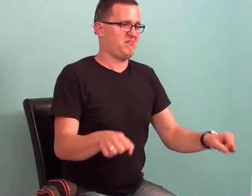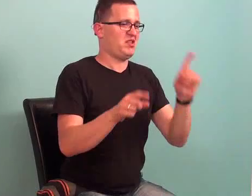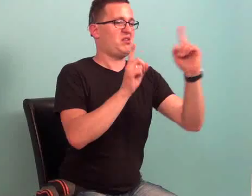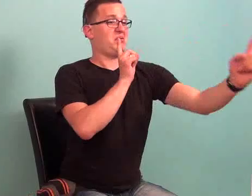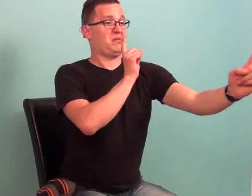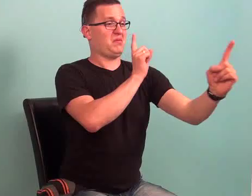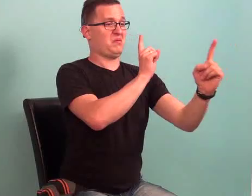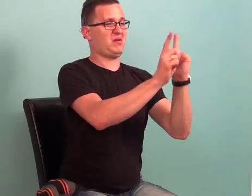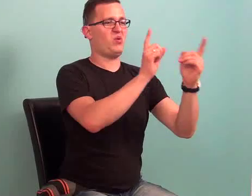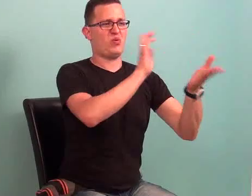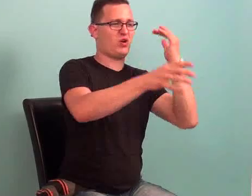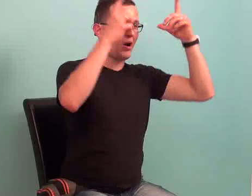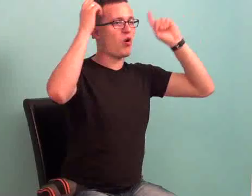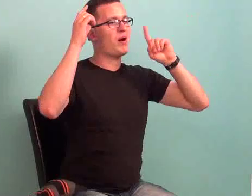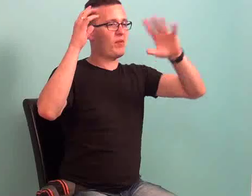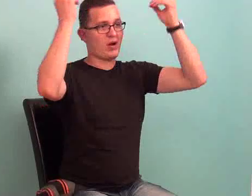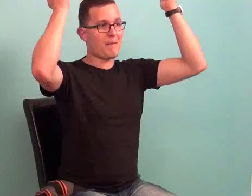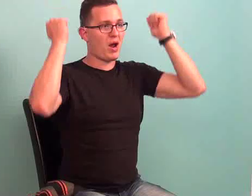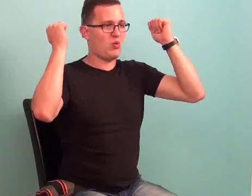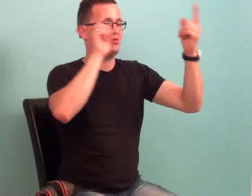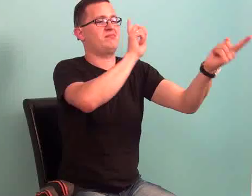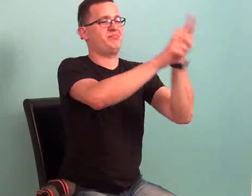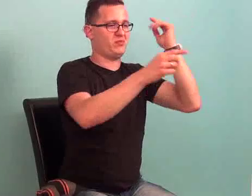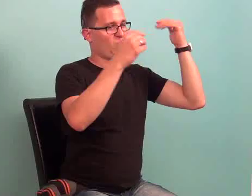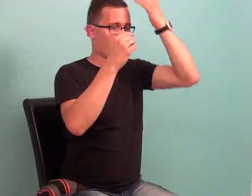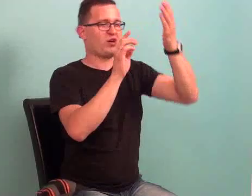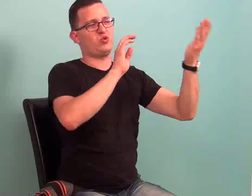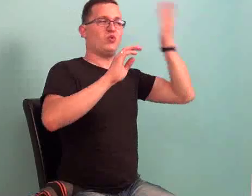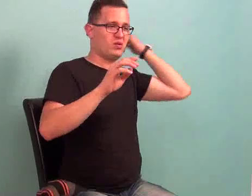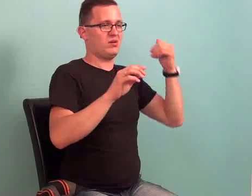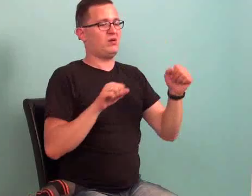Mijają się, chłopakowi spada kapelusz, który miał na głowie.